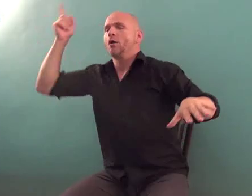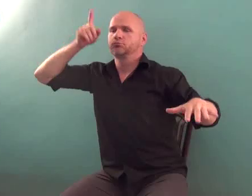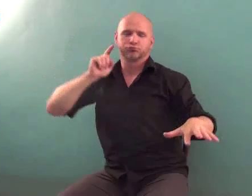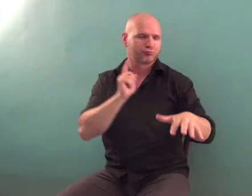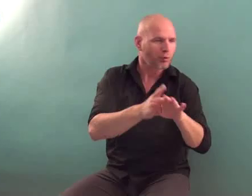Pytał czy wszystko jest dobrze.